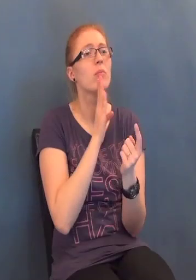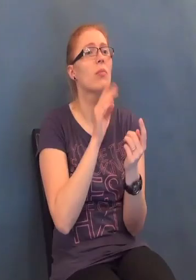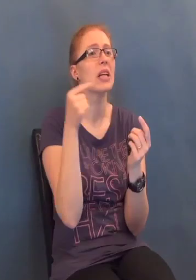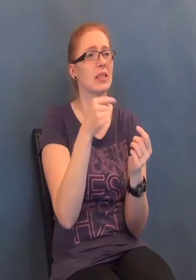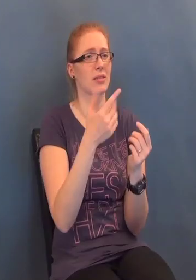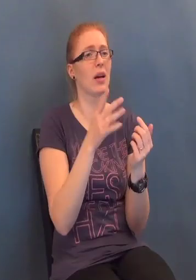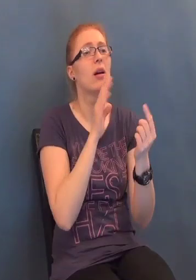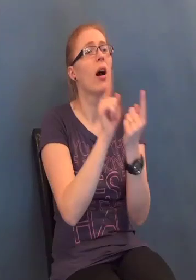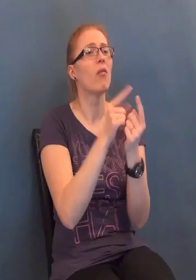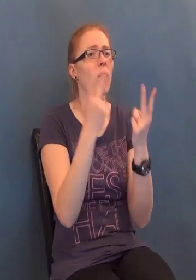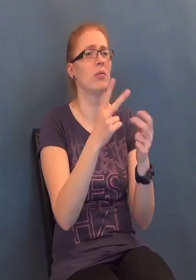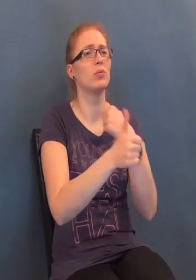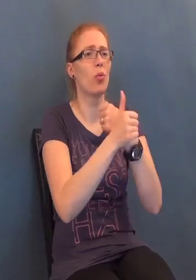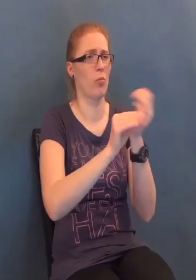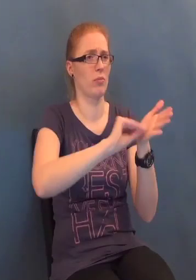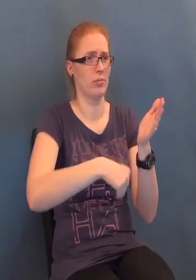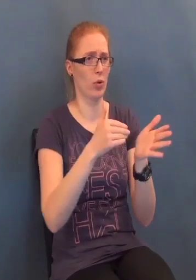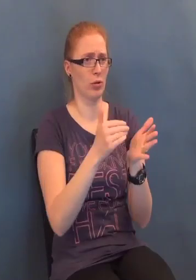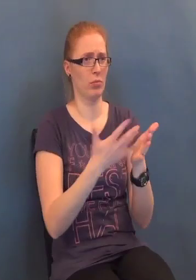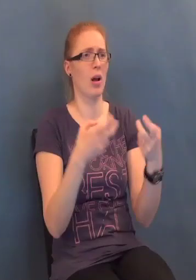Spotkać się po to by załatwić sprawy związane z podpisem dokumentów.